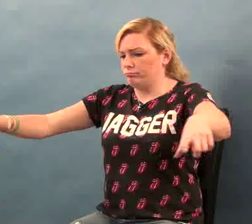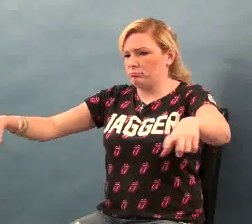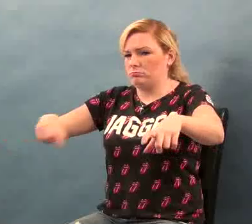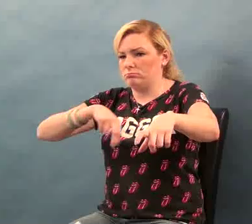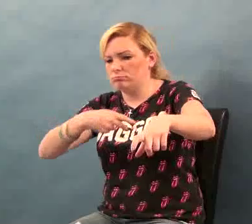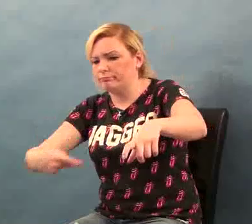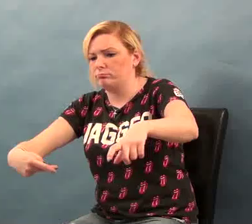Chłopiec i pies położyli się na tym.